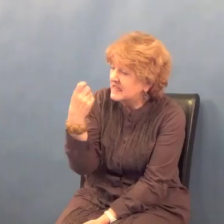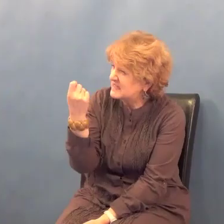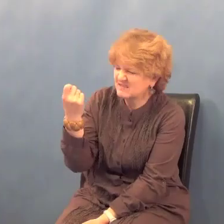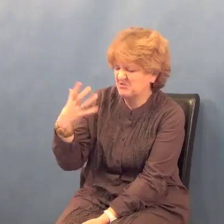Nie warto.